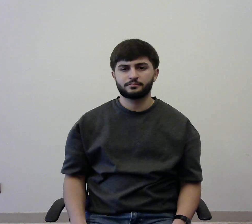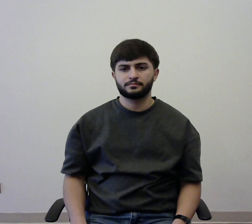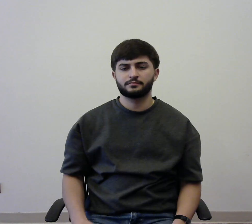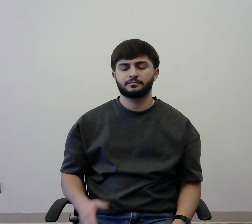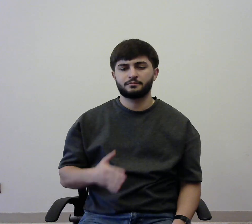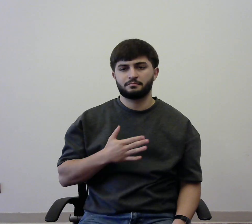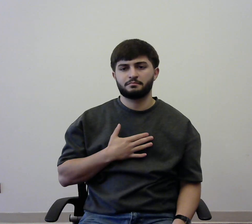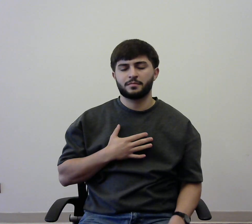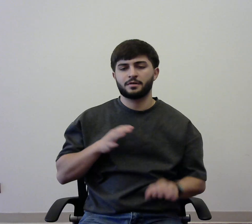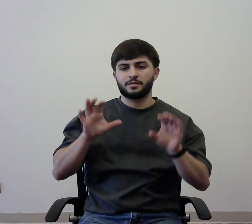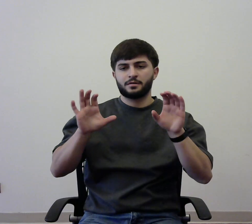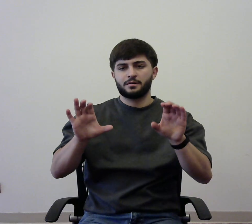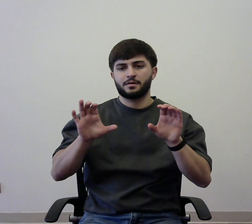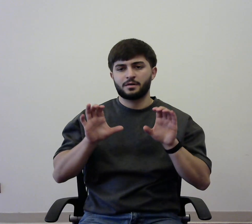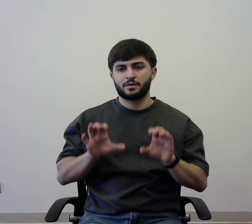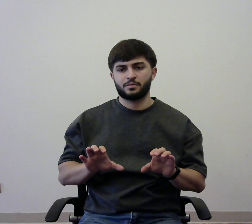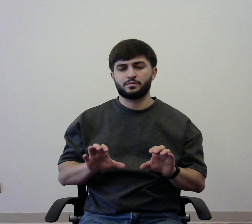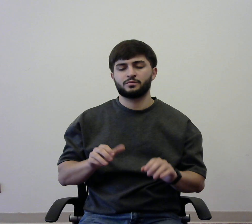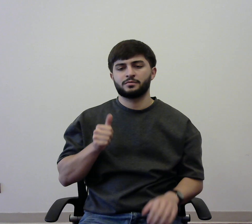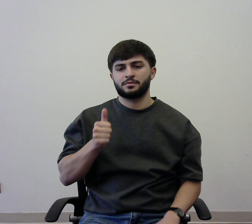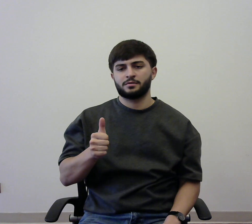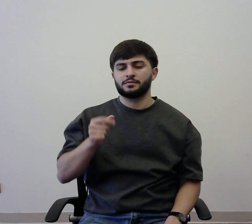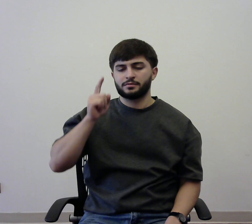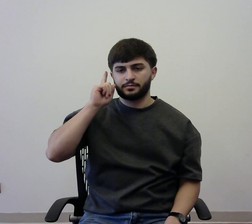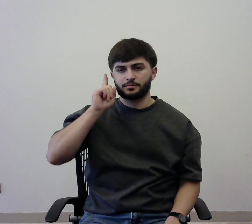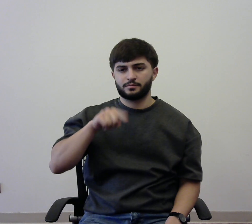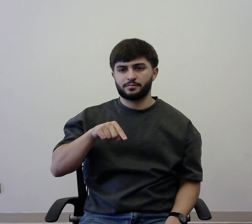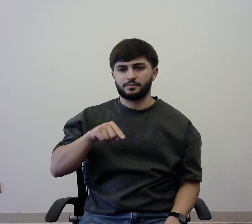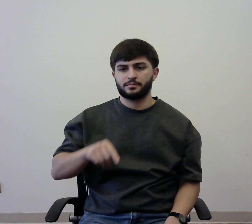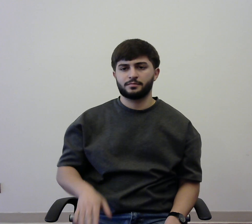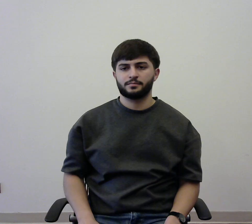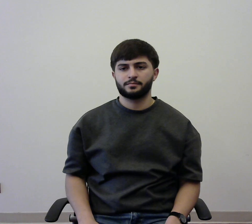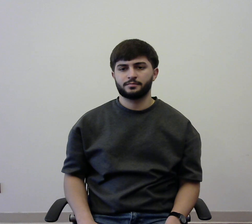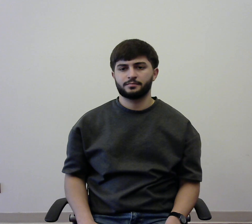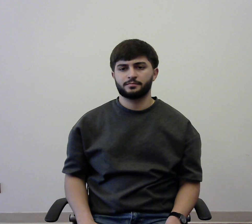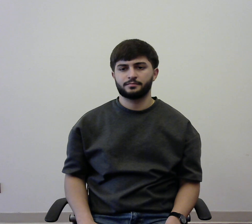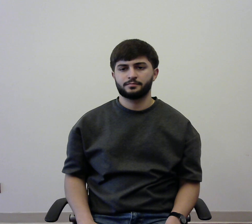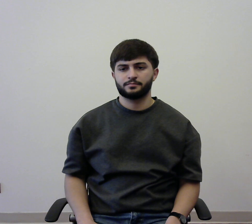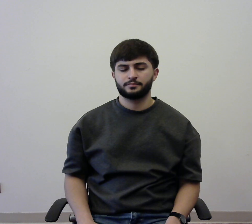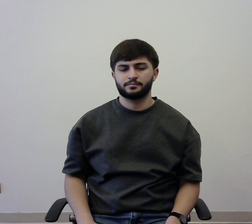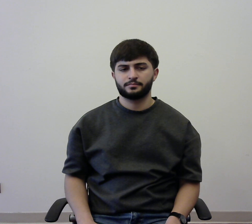Mən qanunvericiliyi yaxşı bilirəm